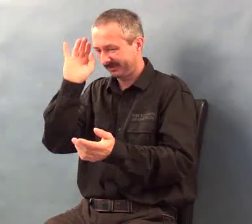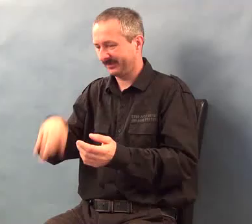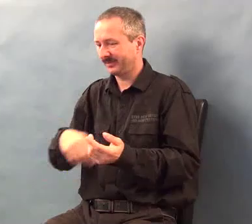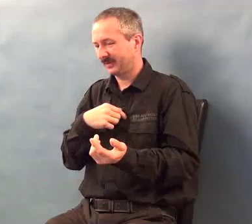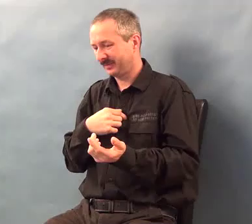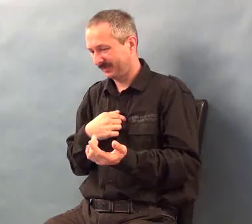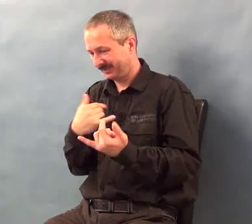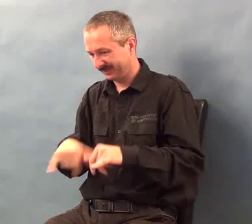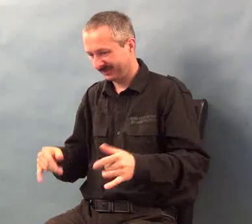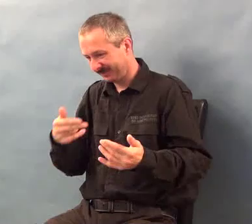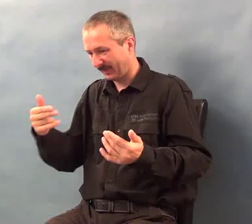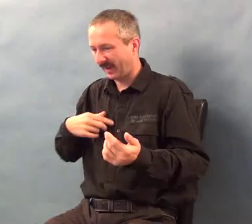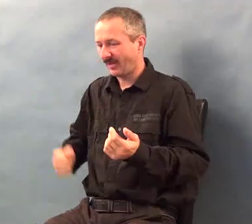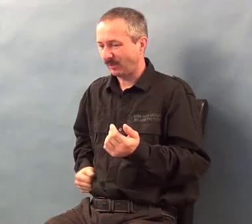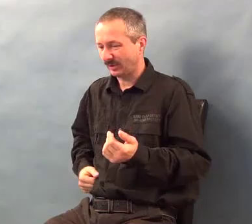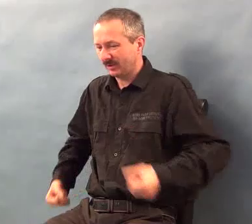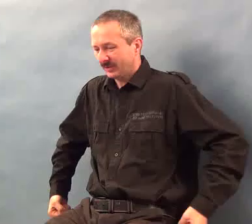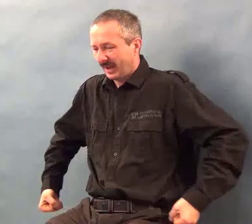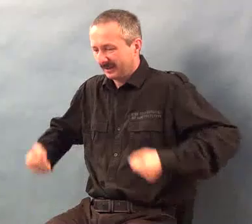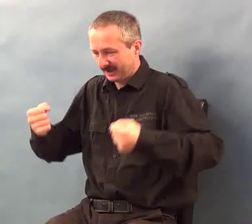Trudno, pojadę autobusem i będę dźwigał ciężkie bagaże.